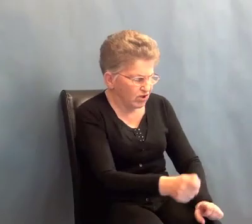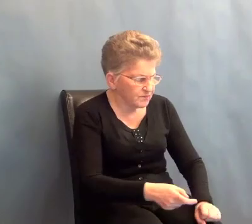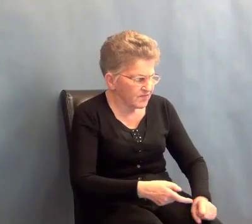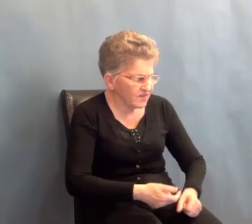Budzik go obudził.